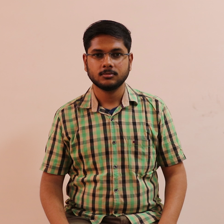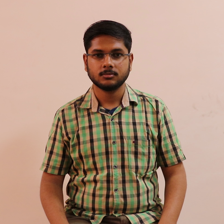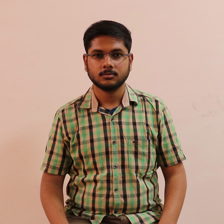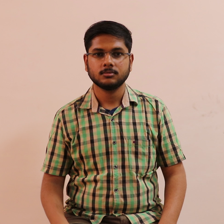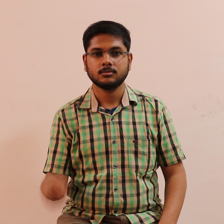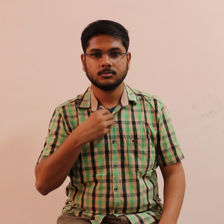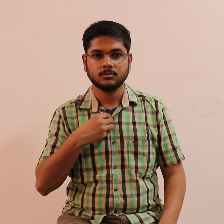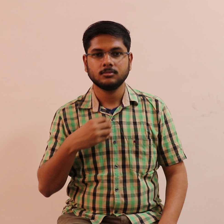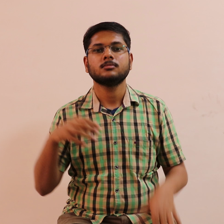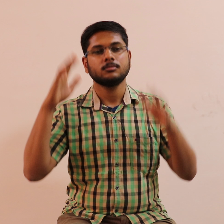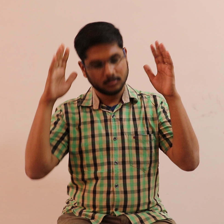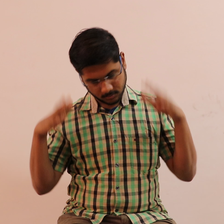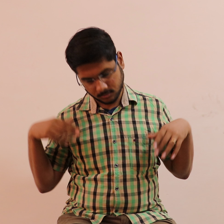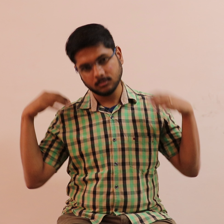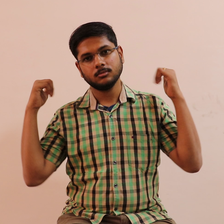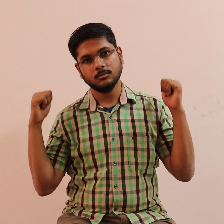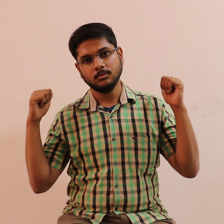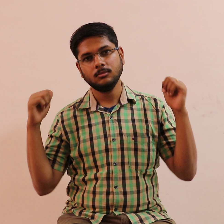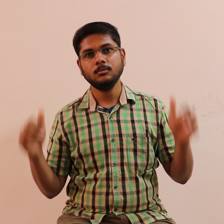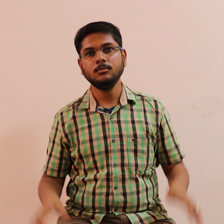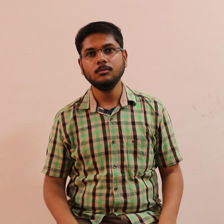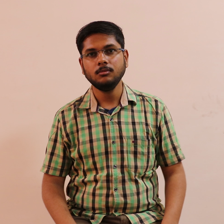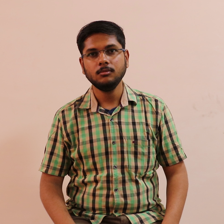i am feeling bored